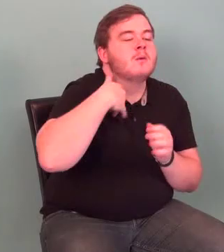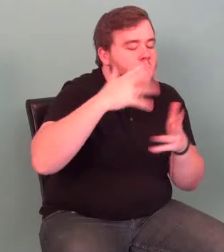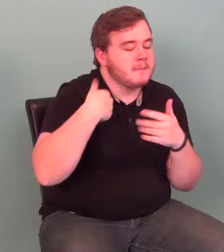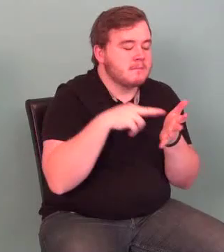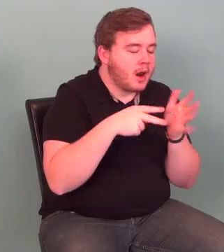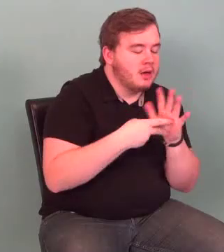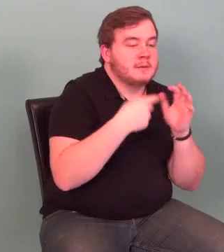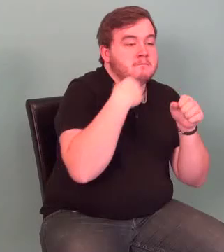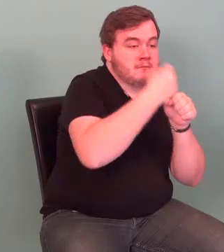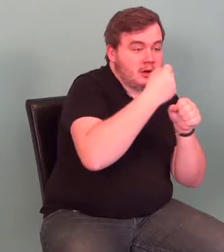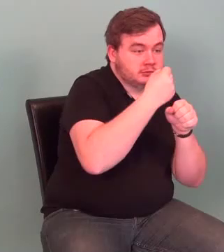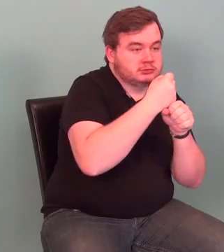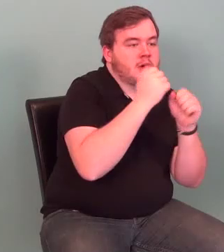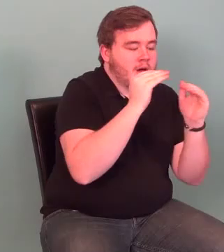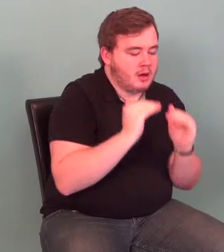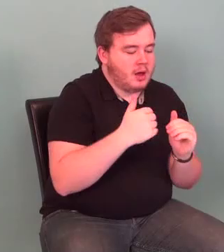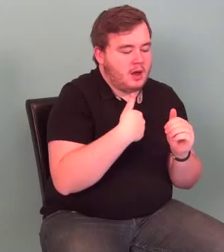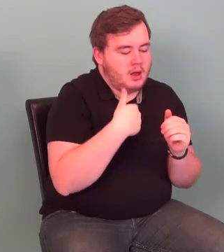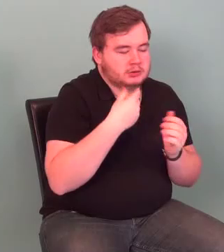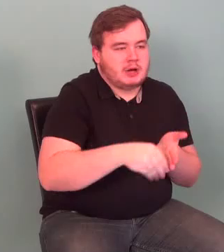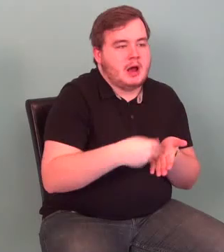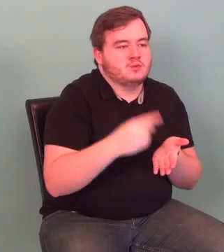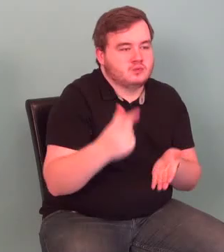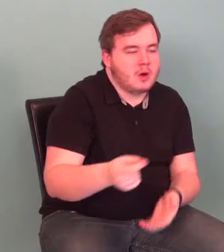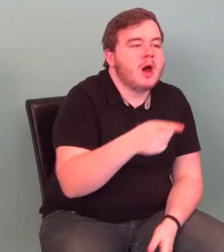W skrócie: ja mam plany - pracuję, a następnie idę na zakupy.